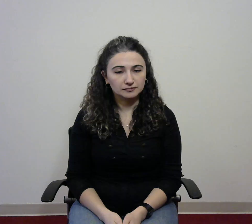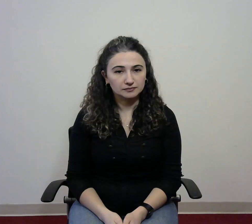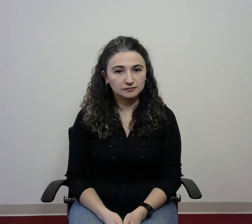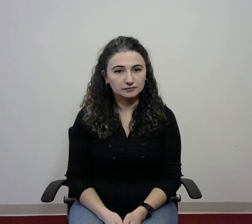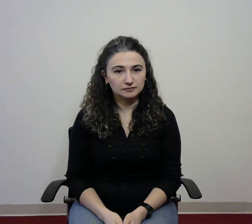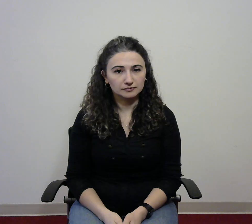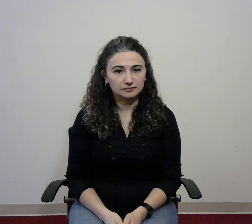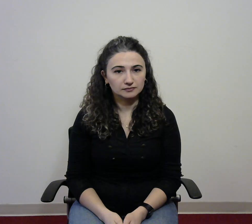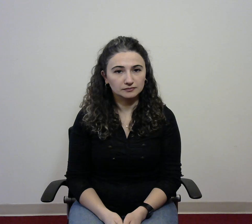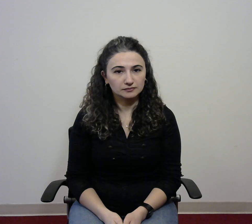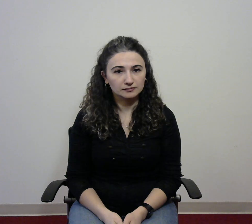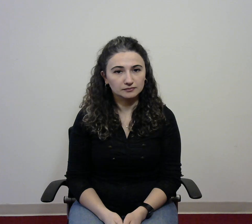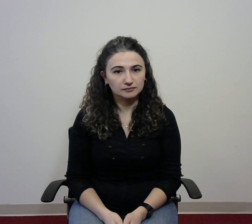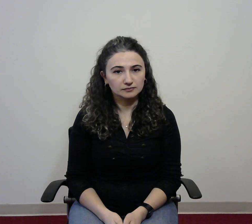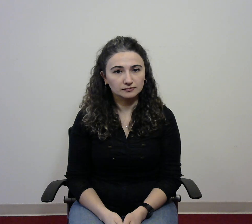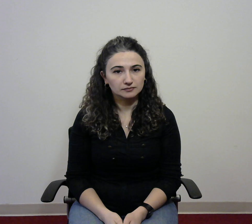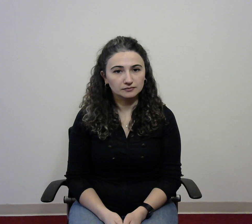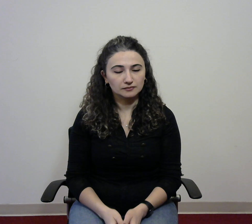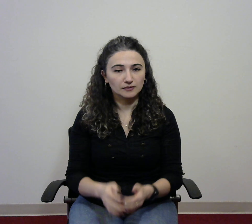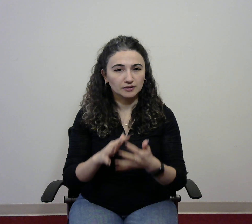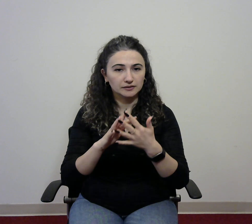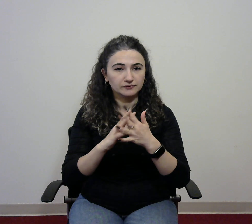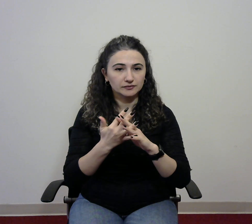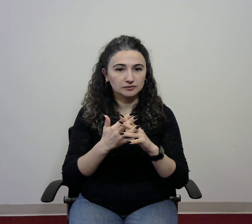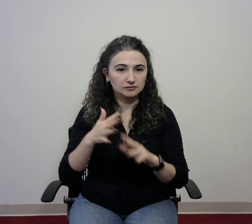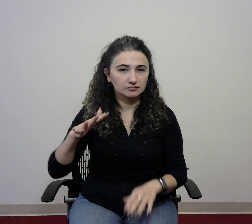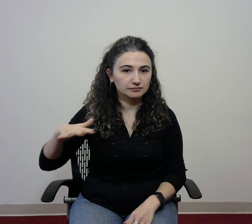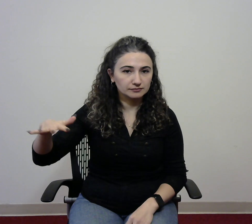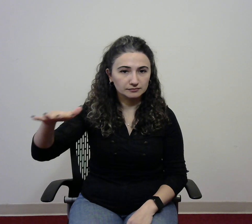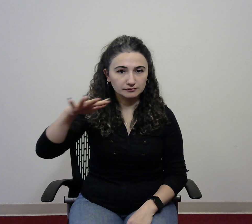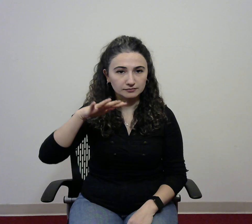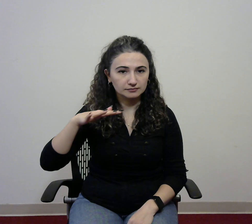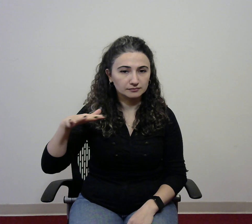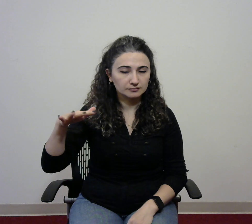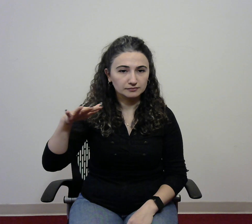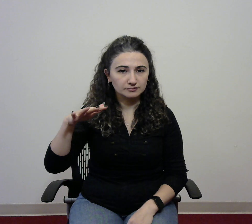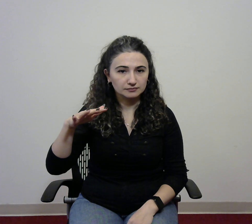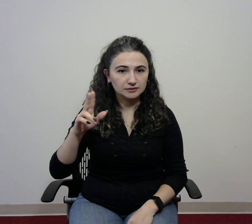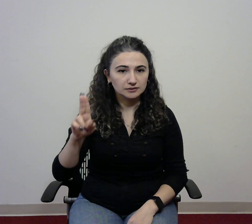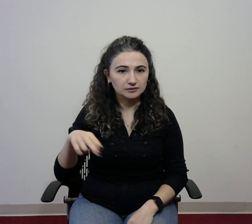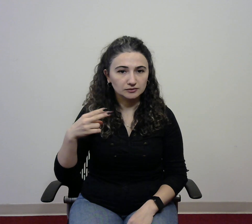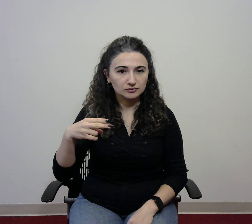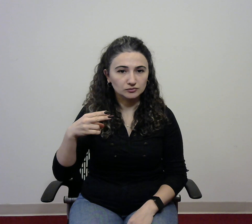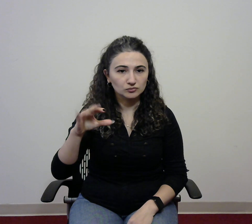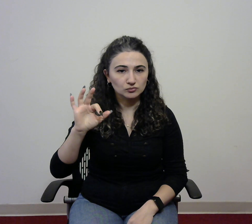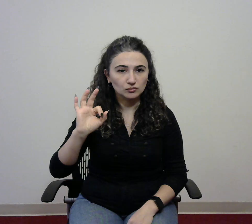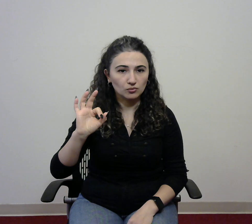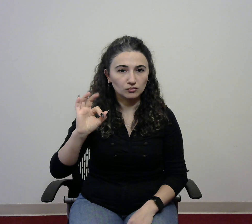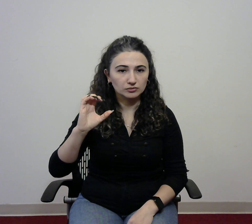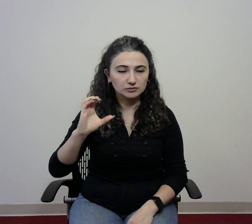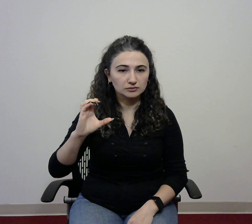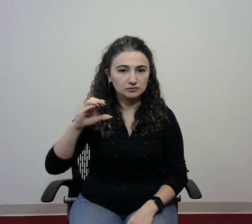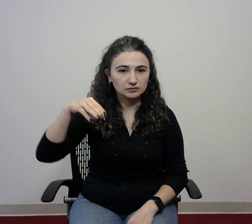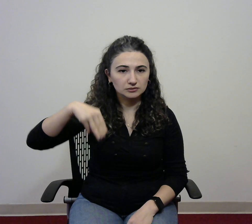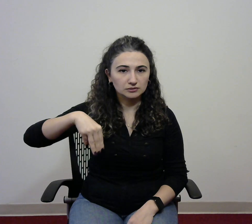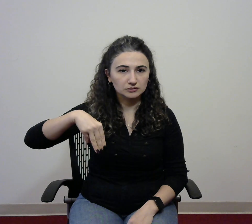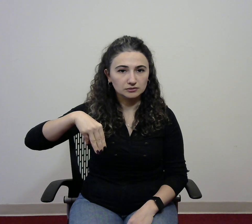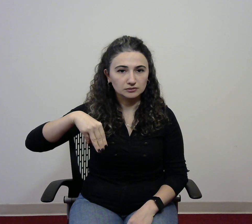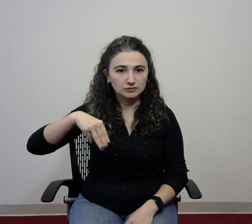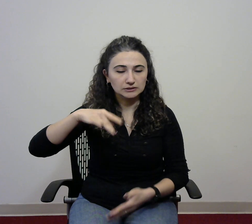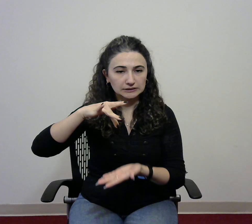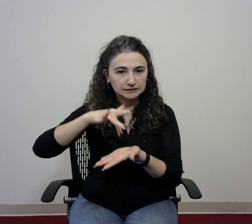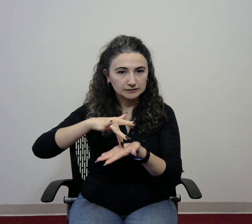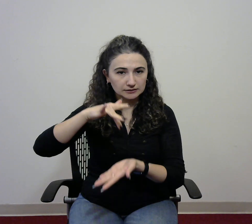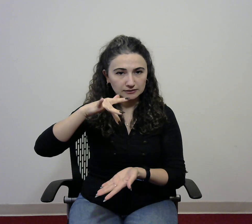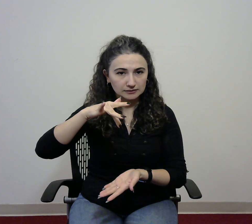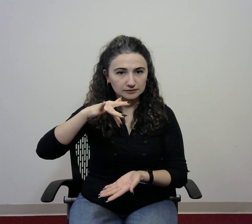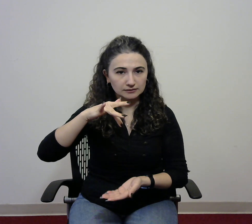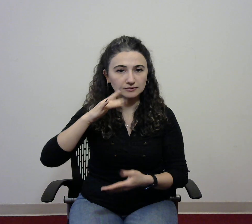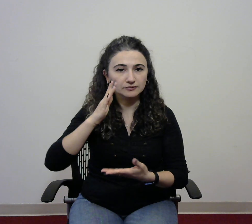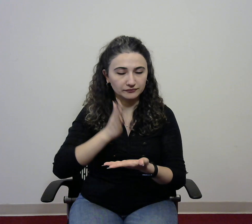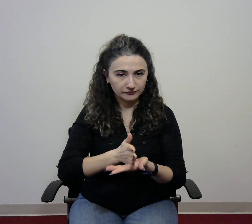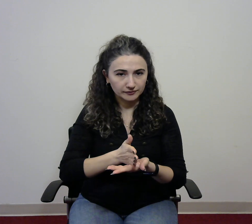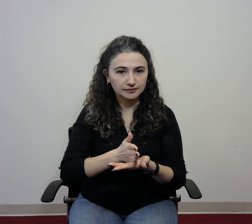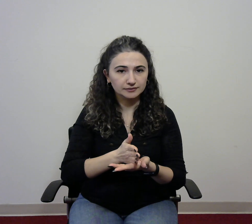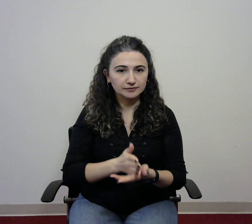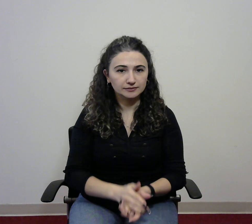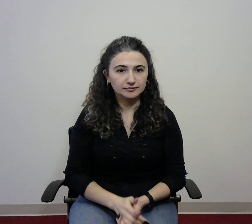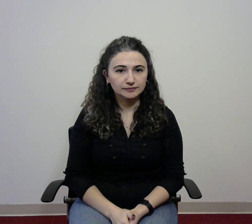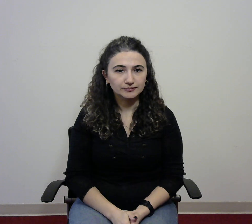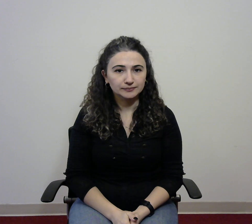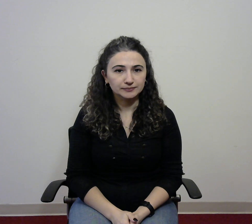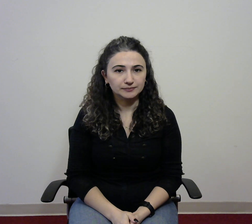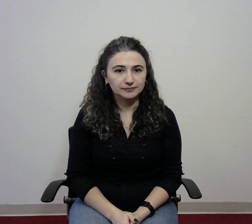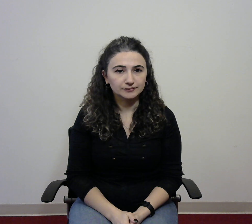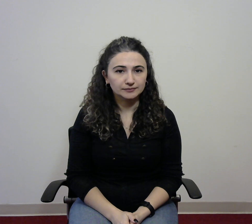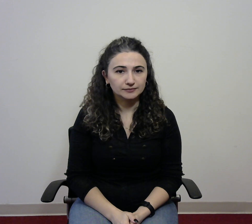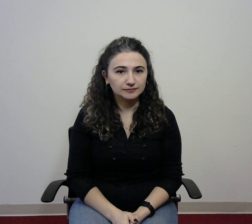Rayonlarda DOST Mərkəzləri varmı?